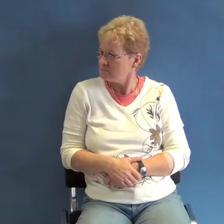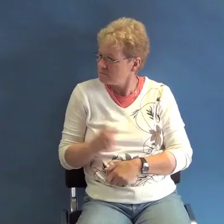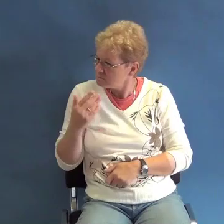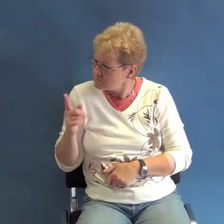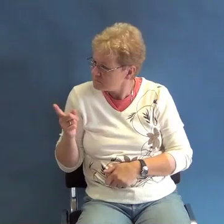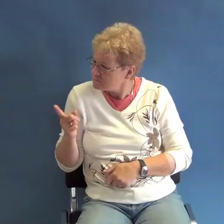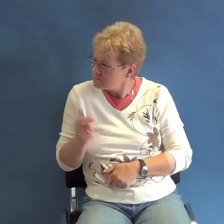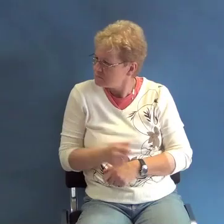Co powiedziałaś?